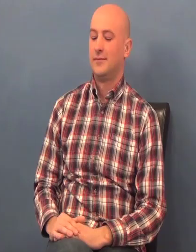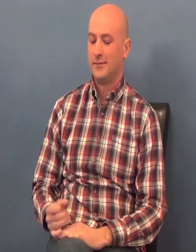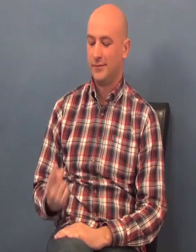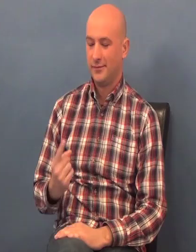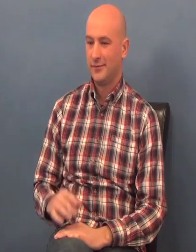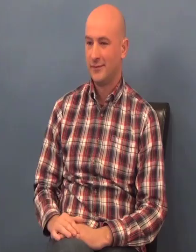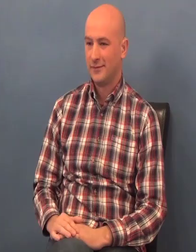Dziwne.